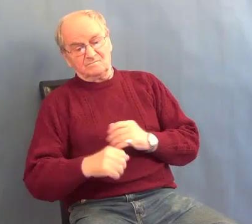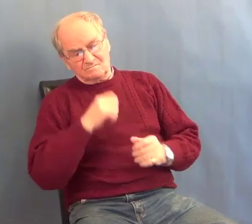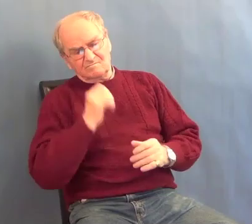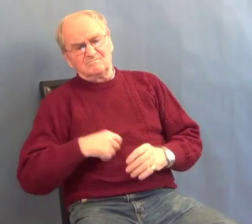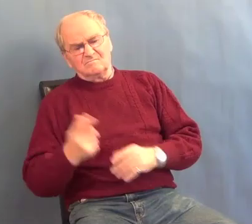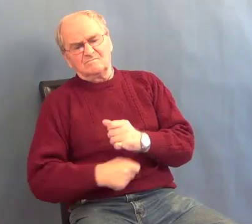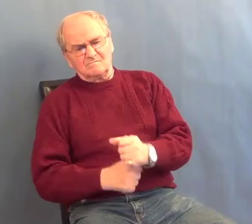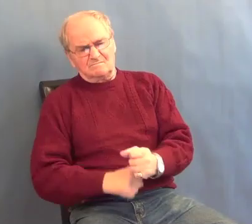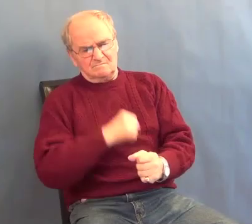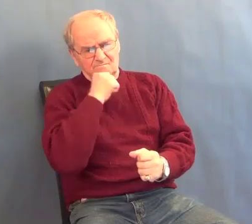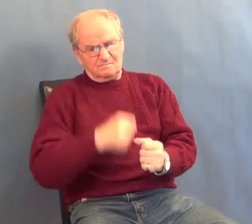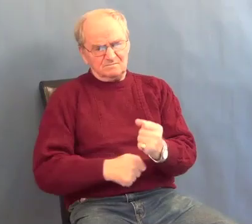Dużo łowię, dużo.